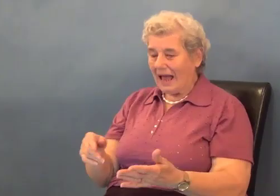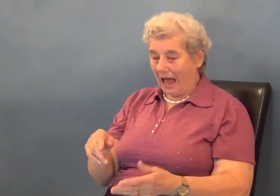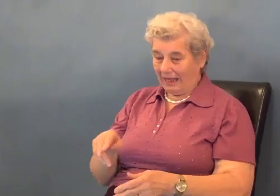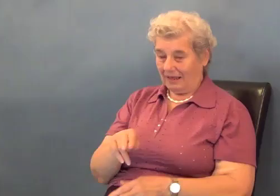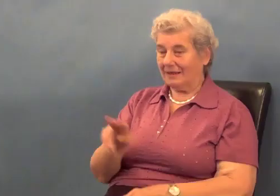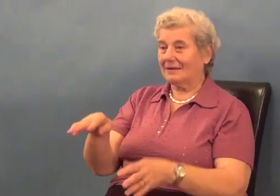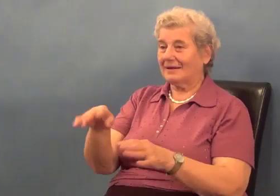Tak, ale jak patrzę na to.